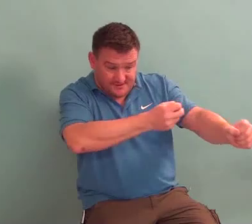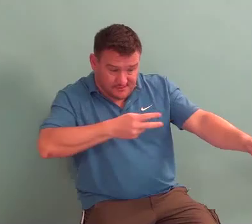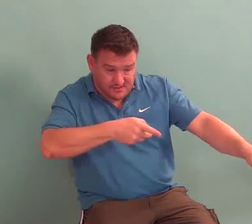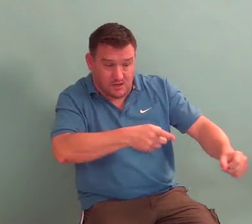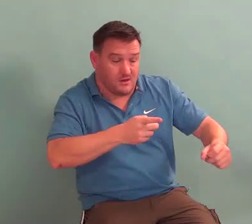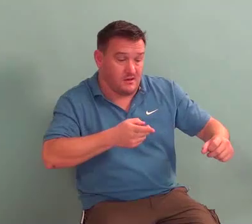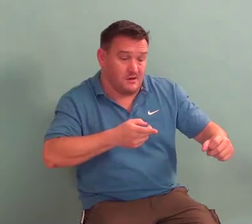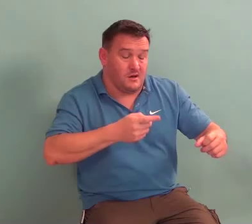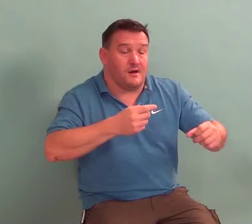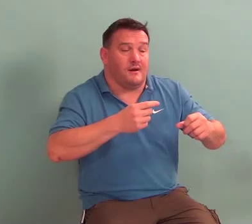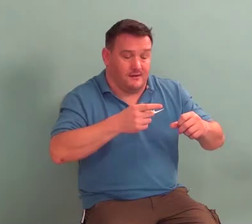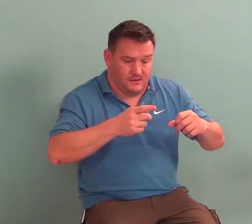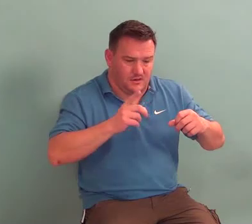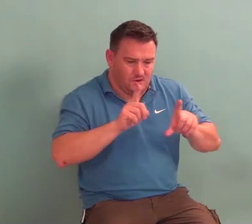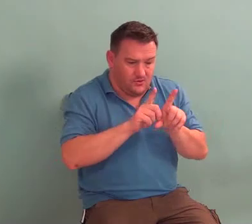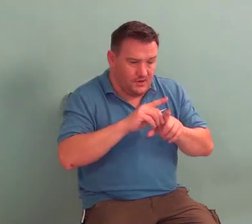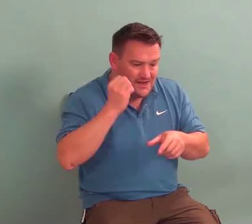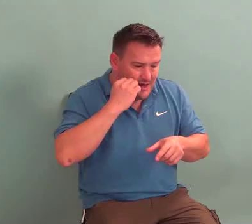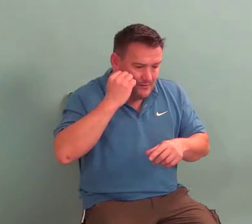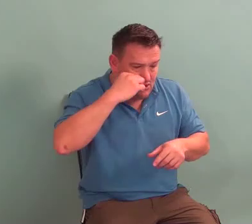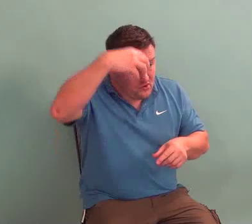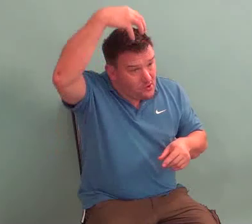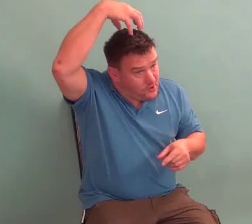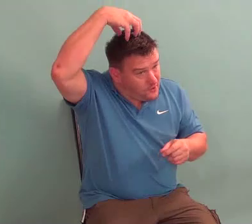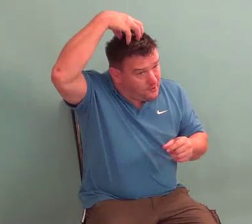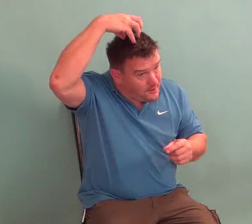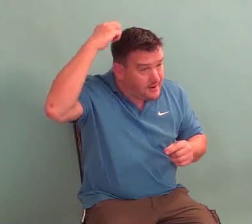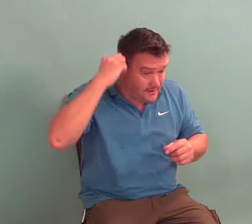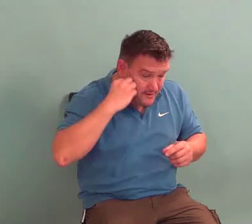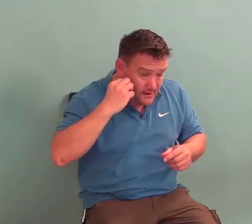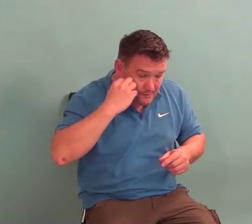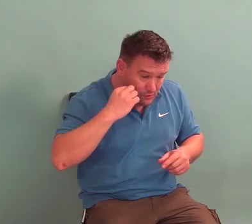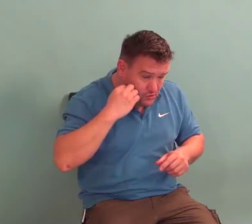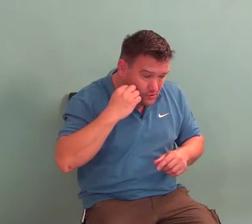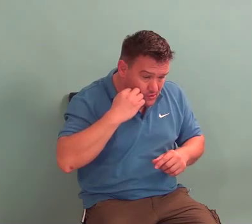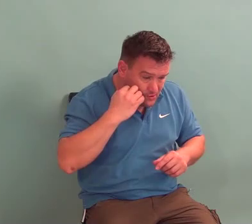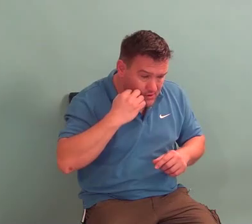A tak, tak samo jabłko miała na głowie.